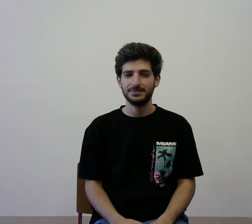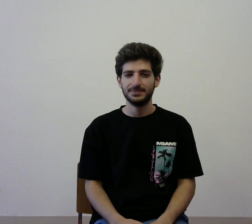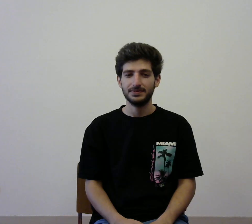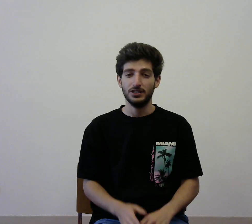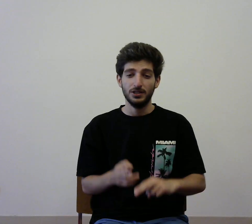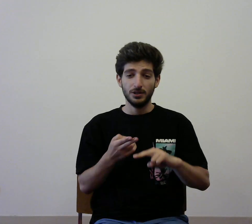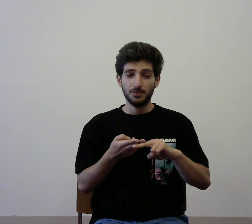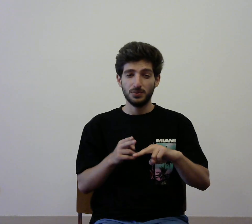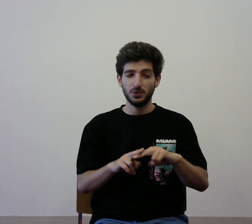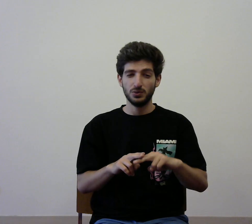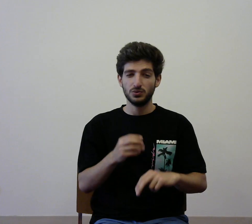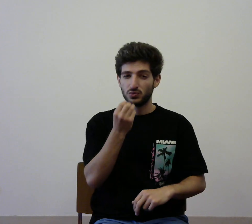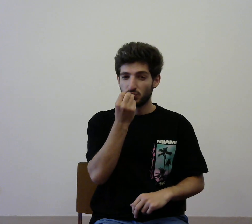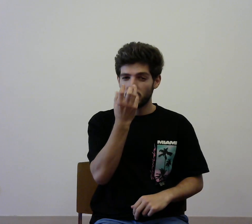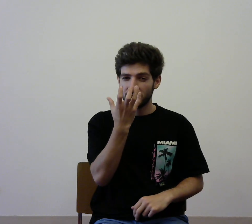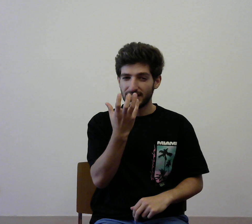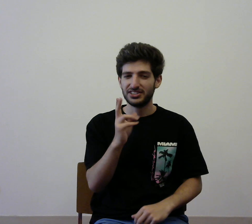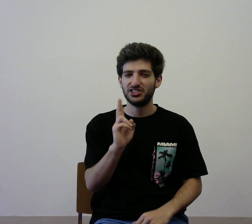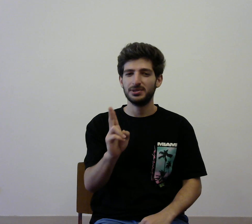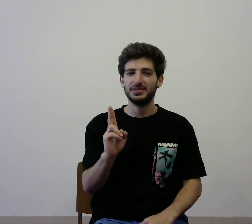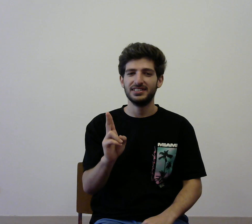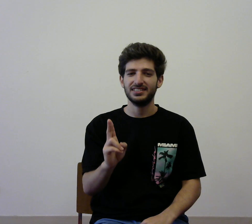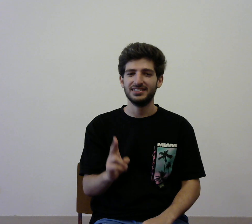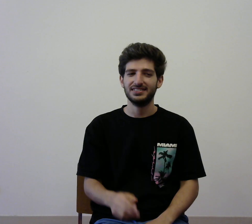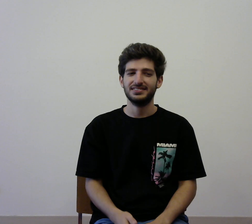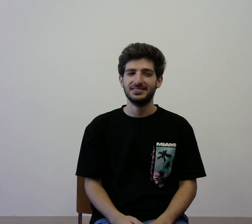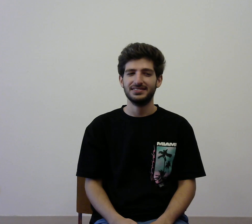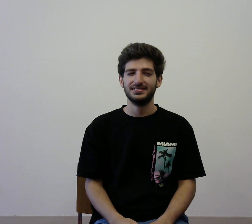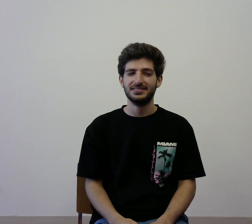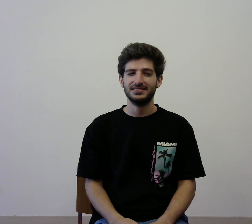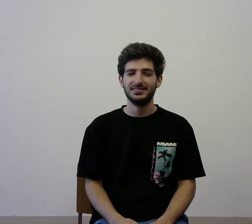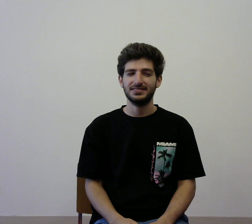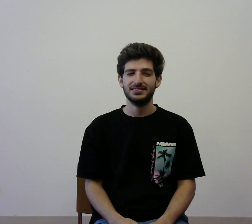Bu çiçəklər kimindir?